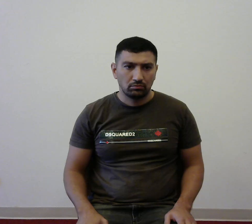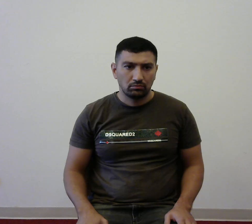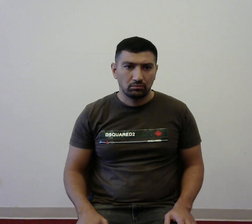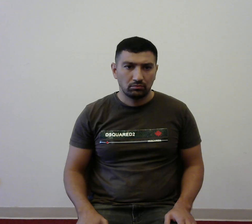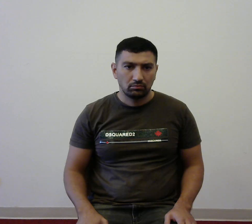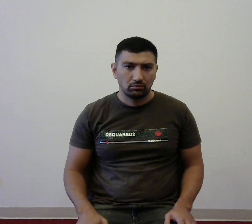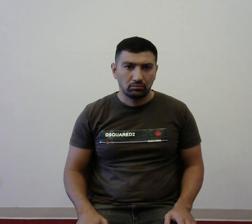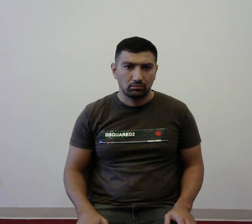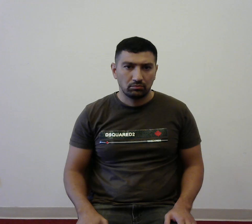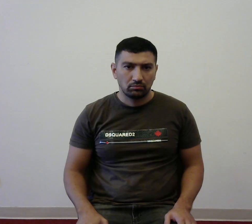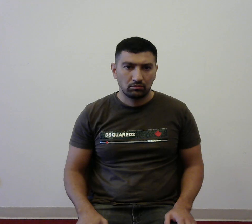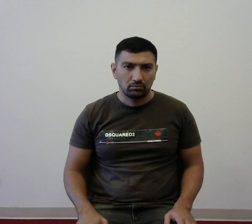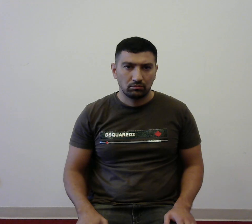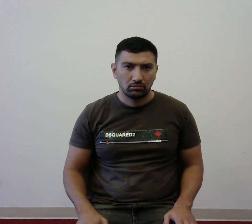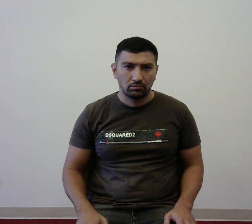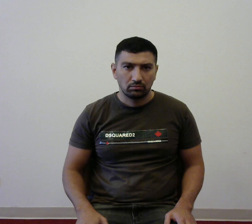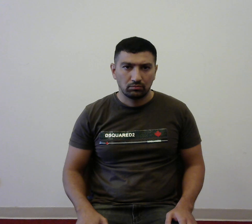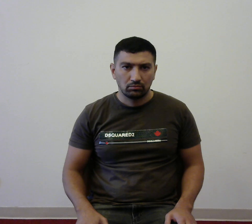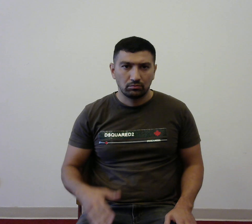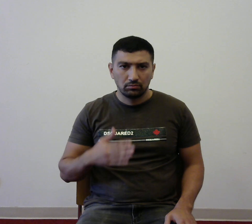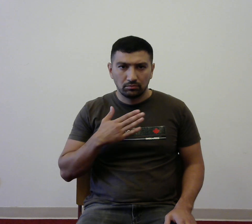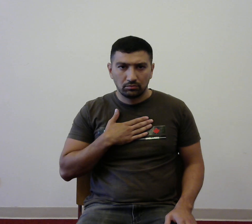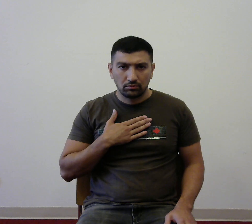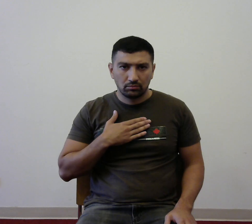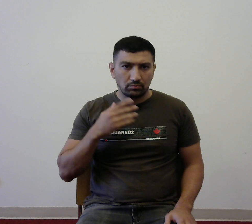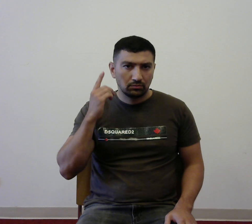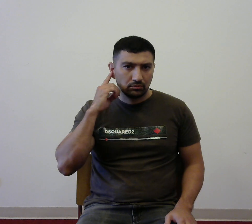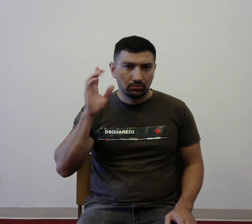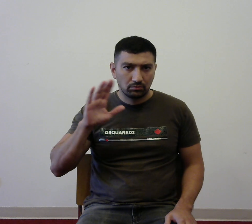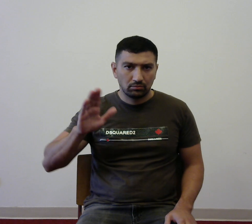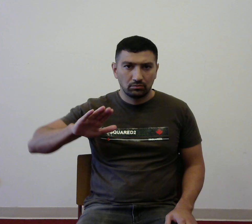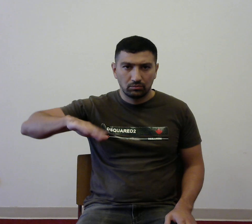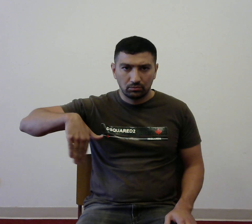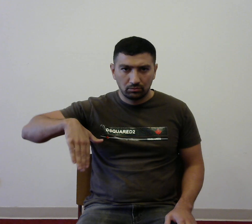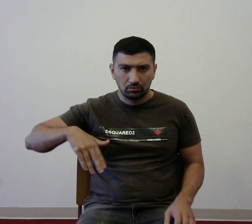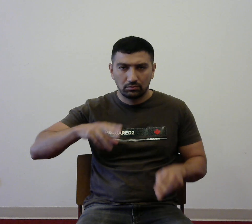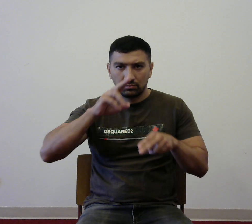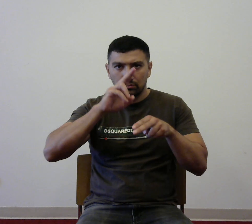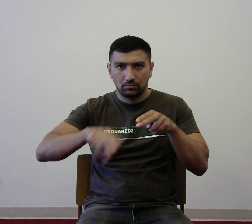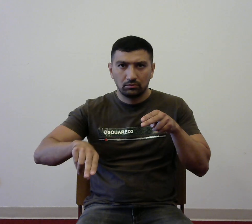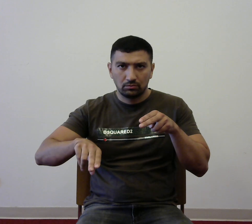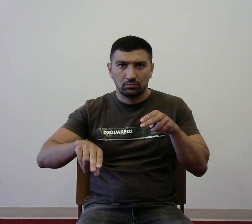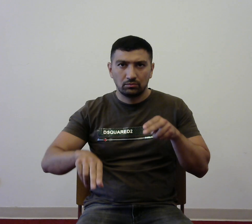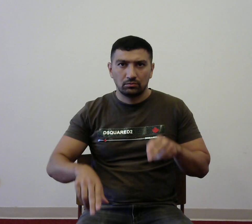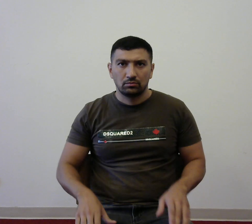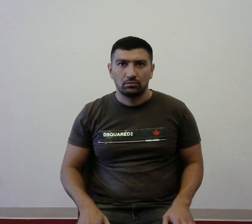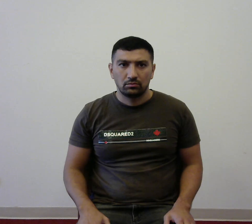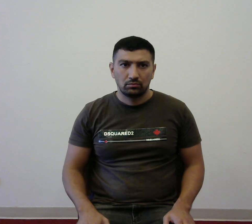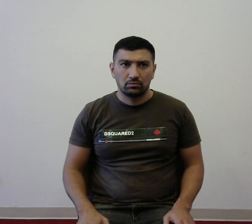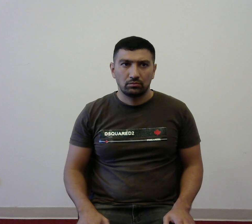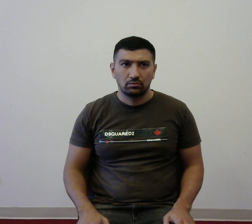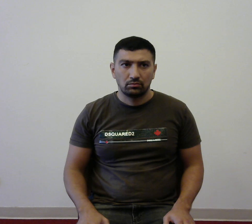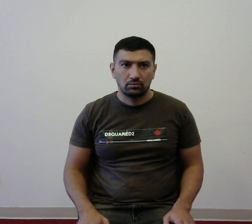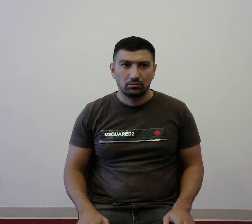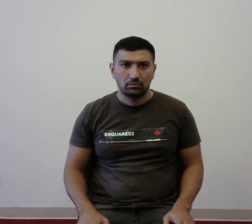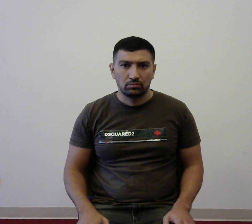Mən eşitməni sonradan itirmişəm